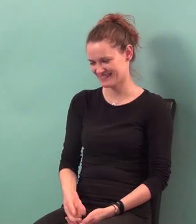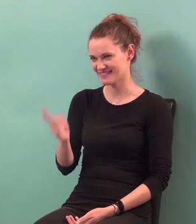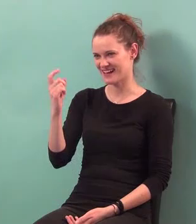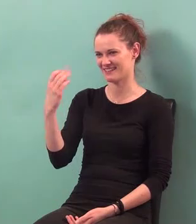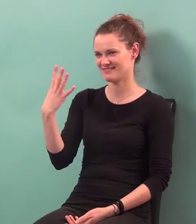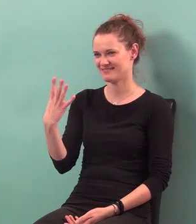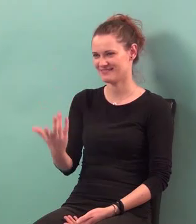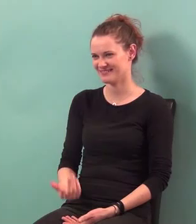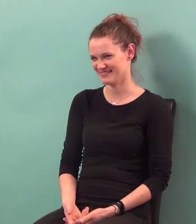Światło.